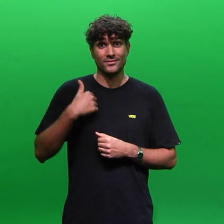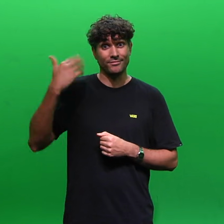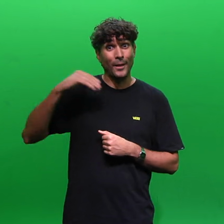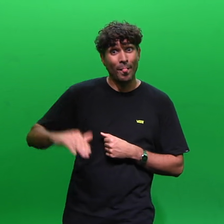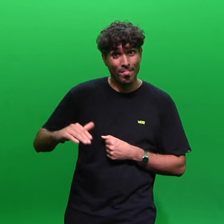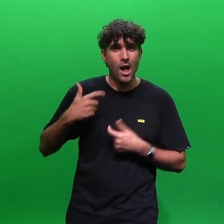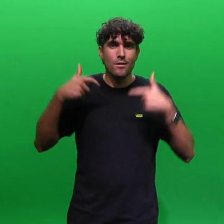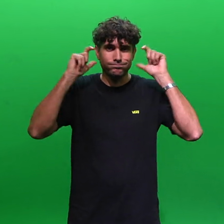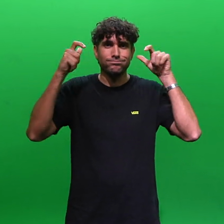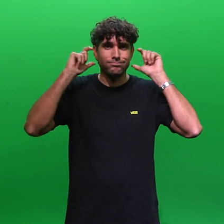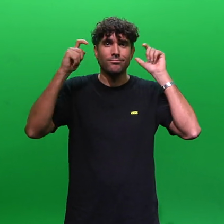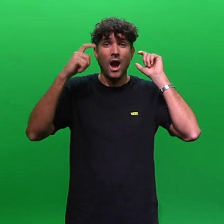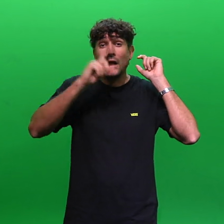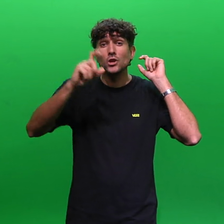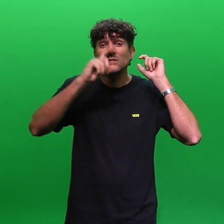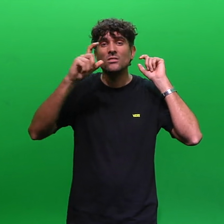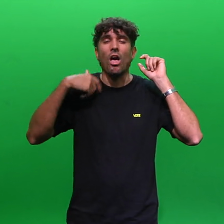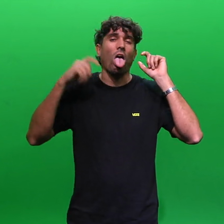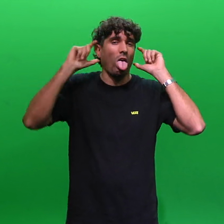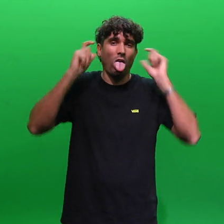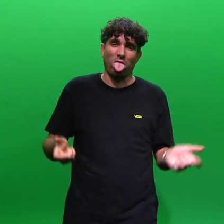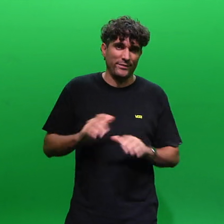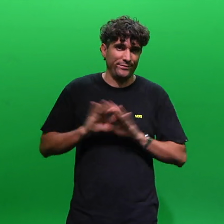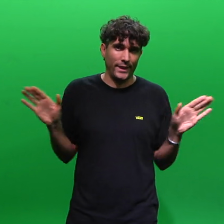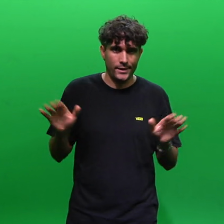Quan era petit portava audiòfons, però amb els anys al final els vaig deixar de portar.